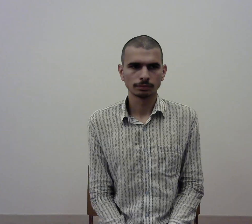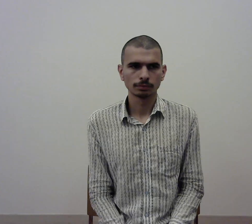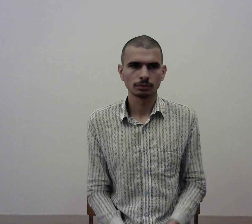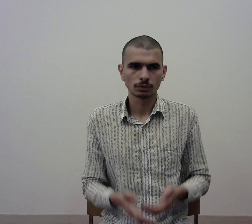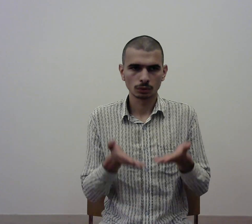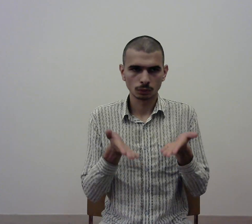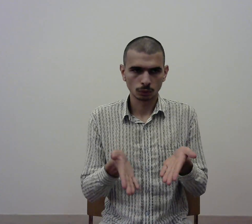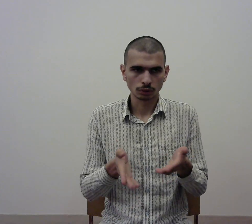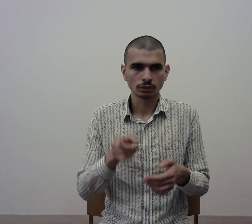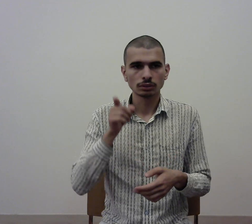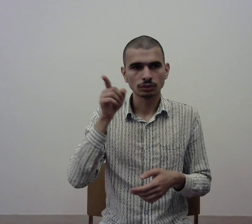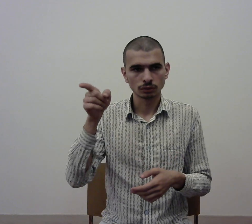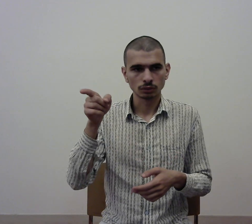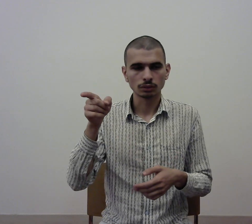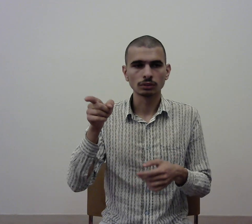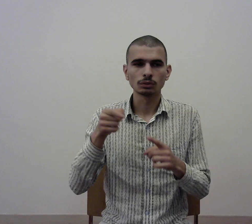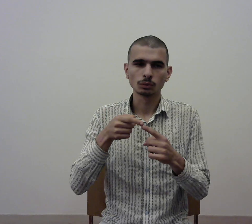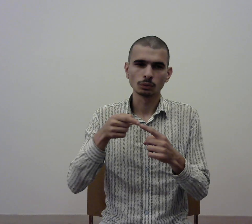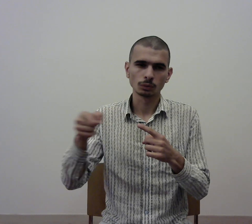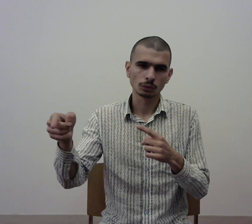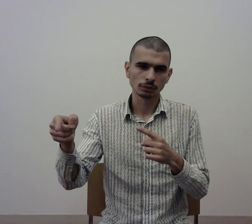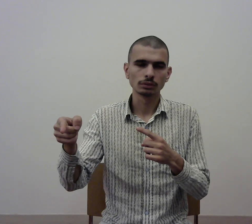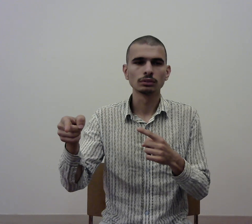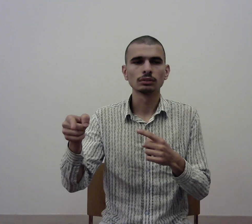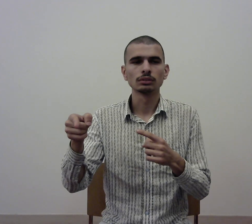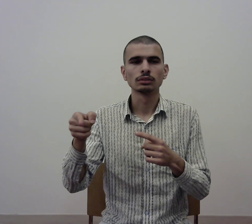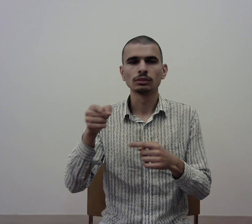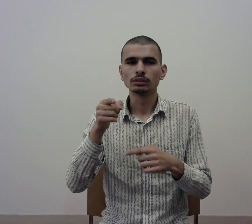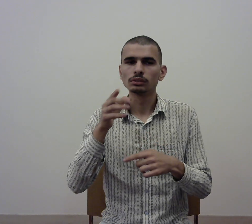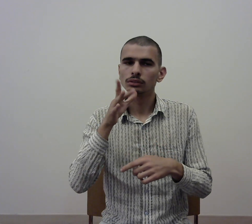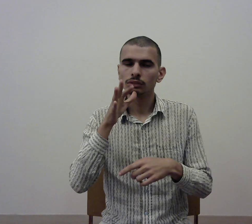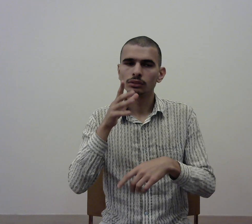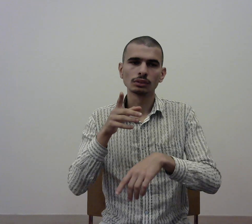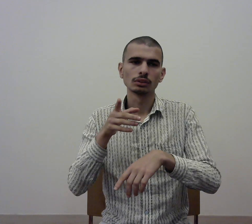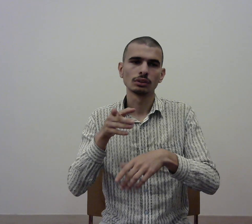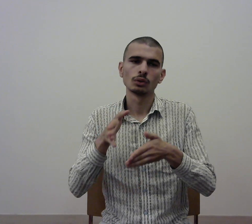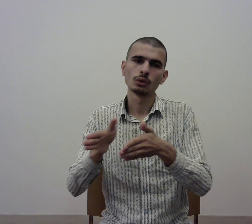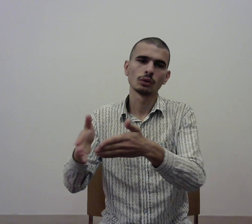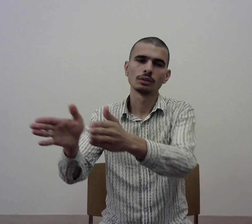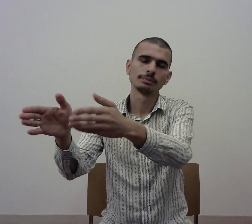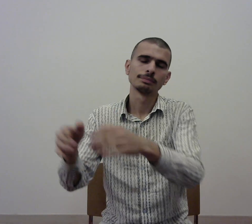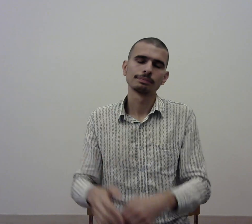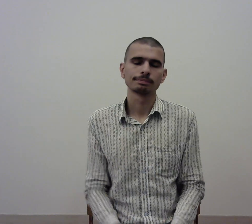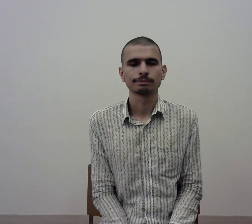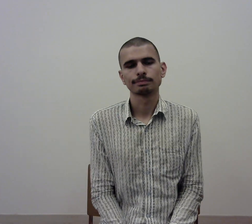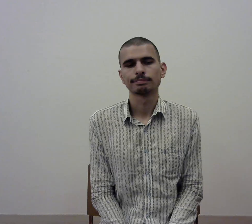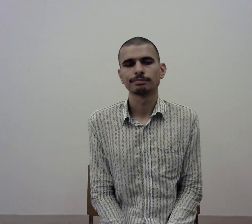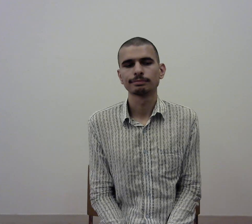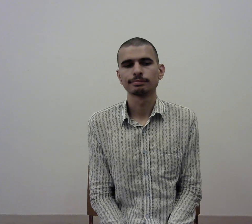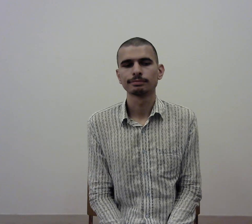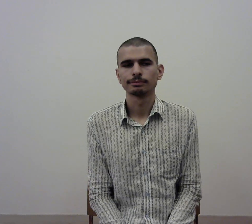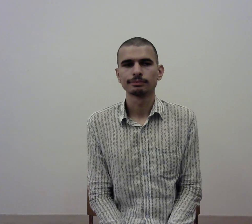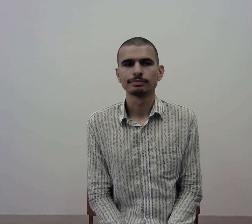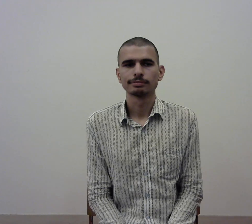Burdan oraya nə qədər vaxt yoldur?